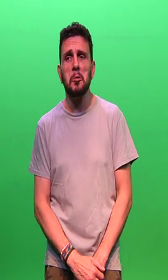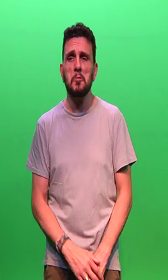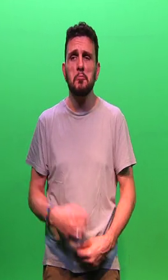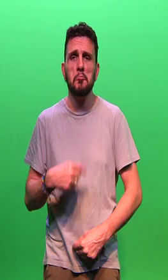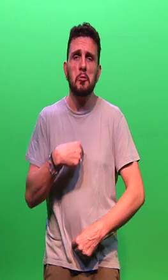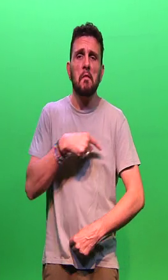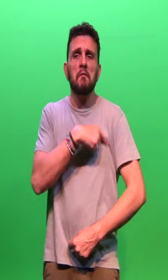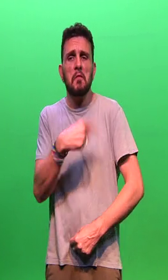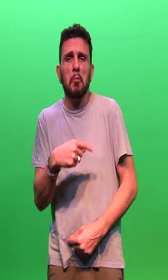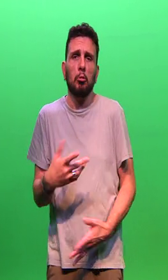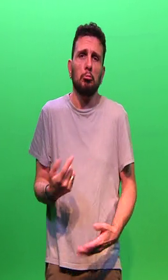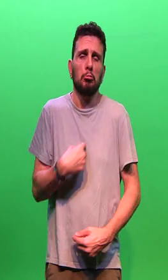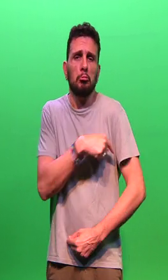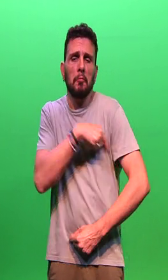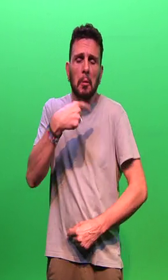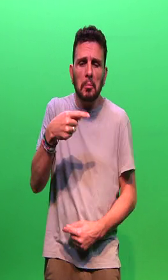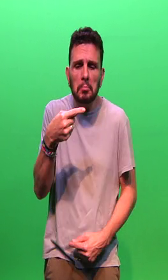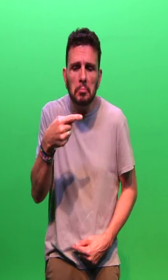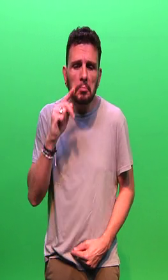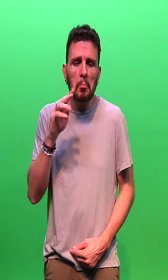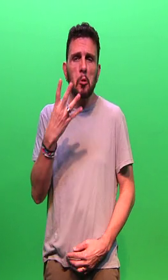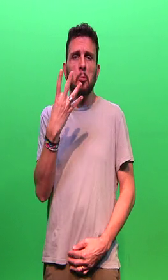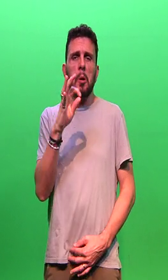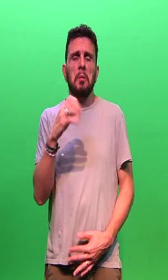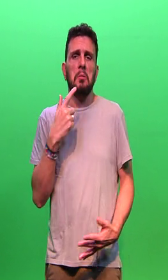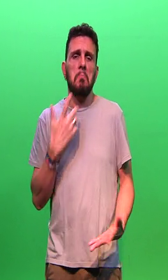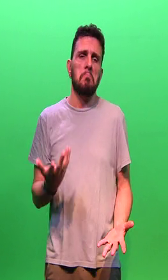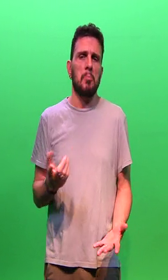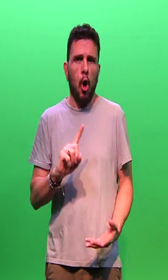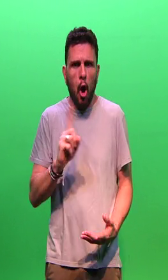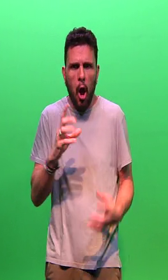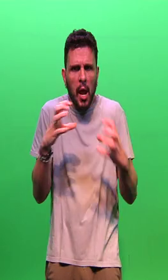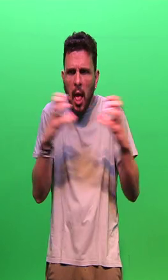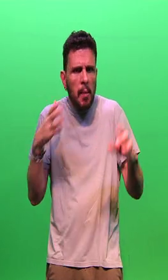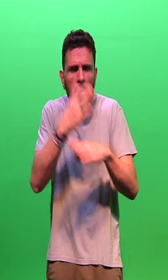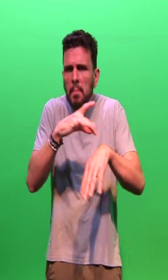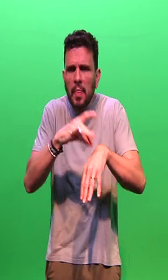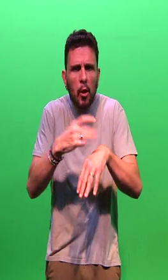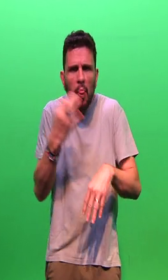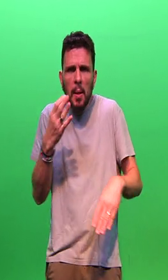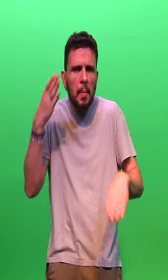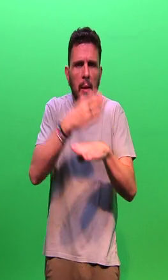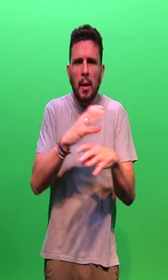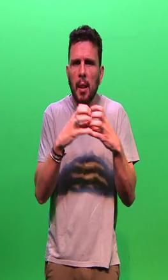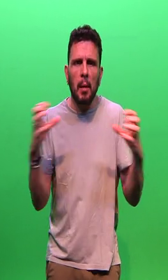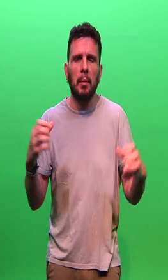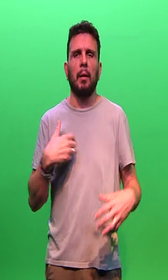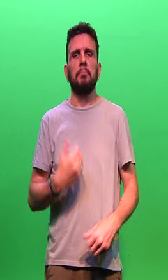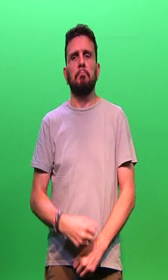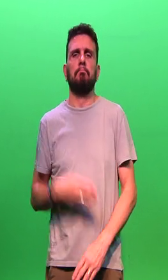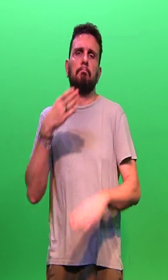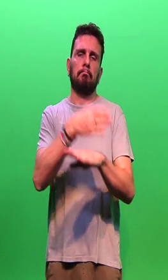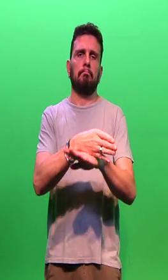No sabia si tenia febre, vaig mirar la temperatura que tenia, i vaig veure que era de quaranta, em van dir que era greu, que havia d'anar al metge, i per això he vingut.